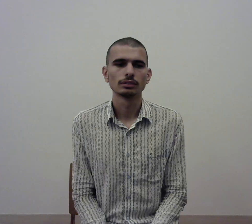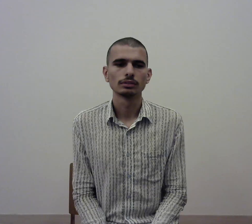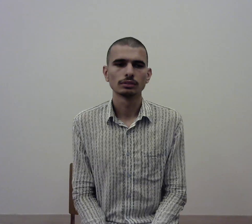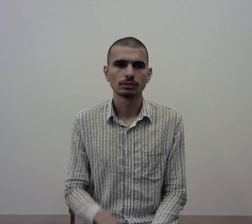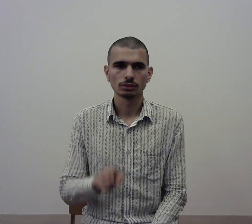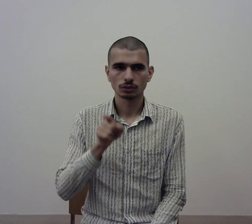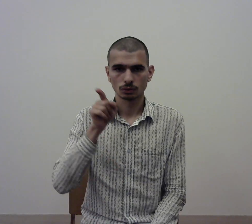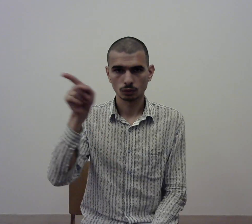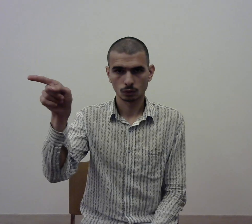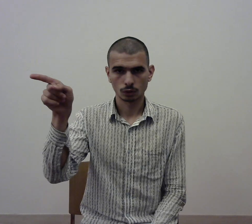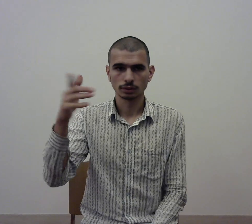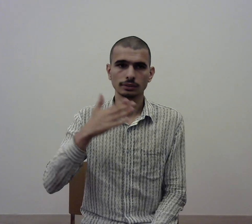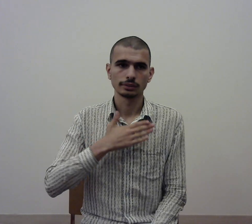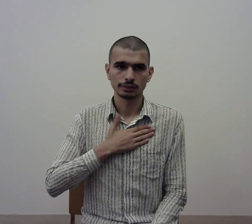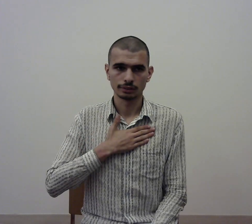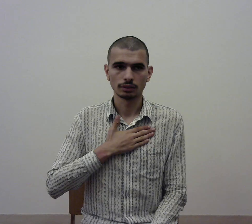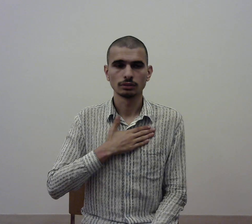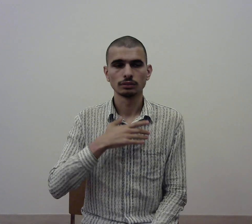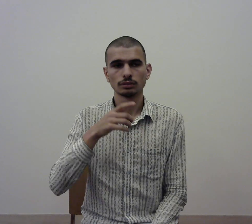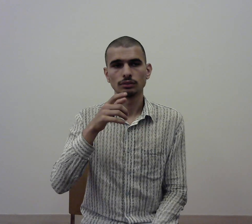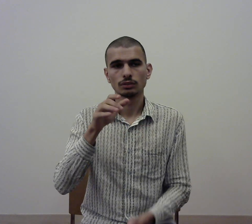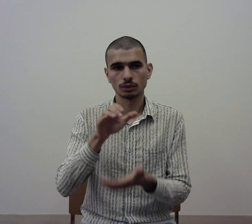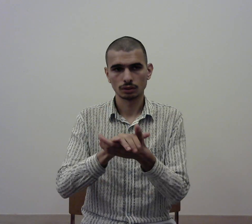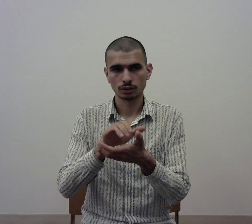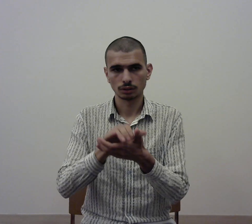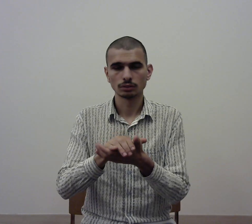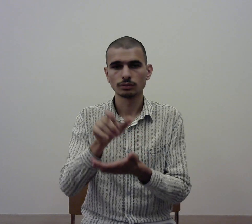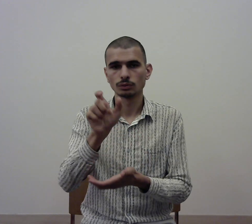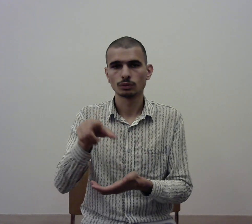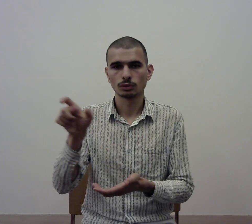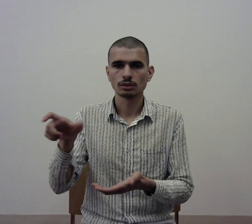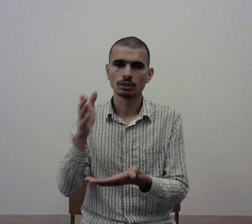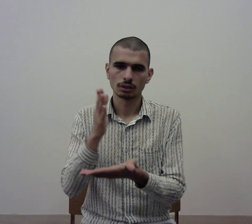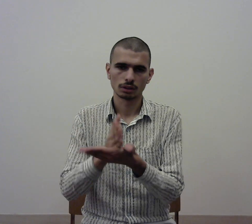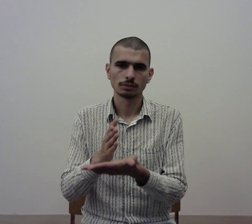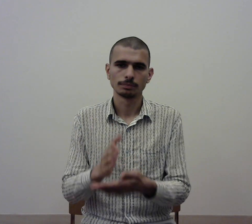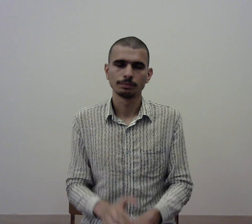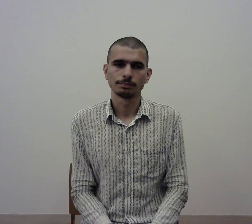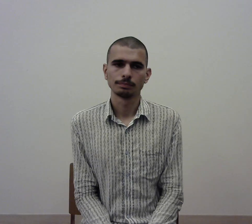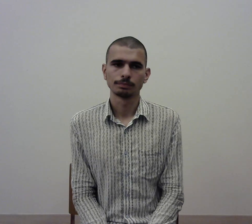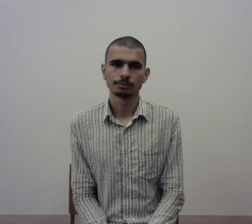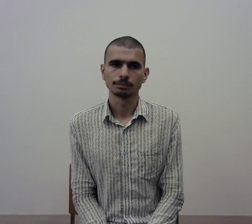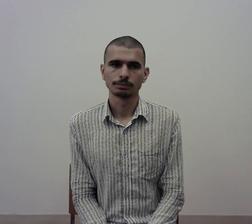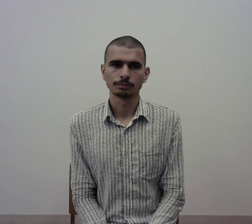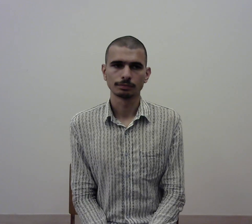Orda mənim tanıdığım insanlar var